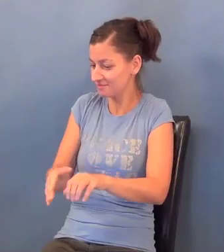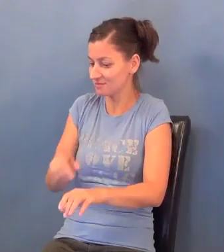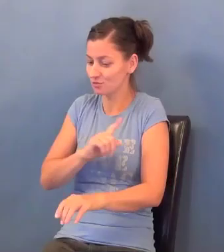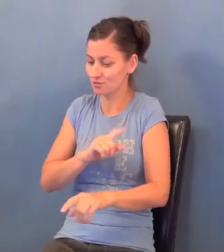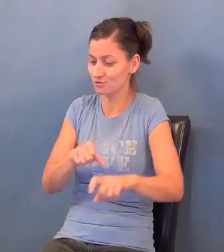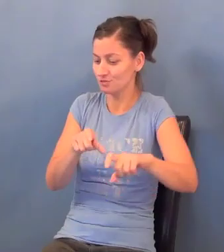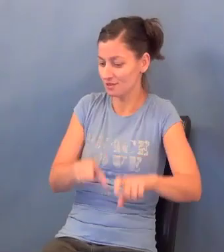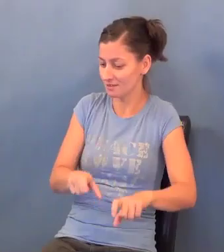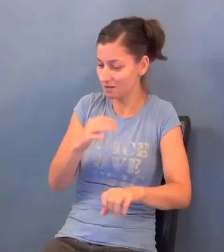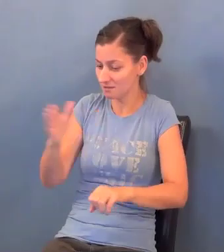Trzeba pilnować, żeby siedzieć obok.